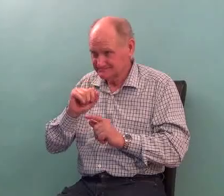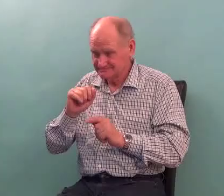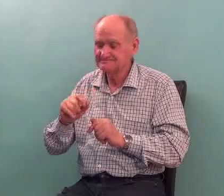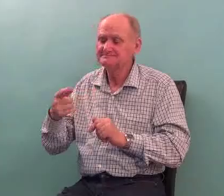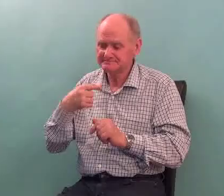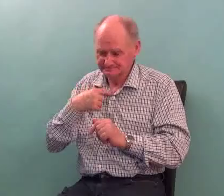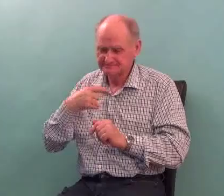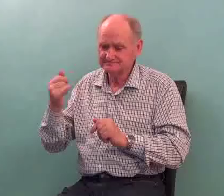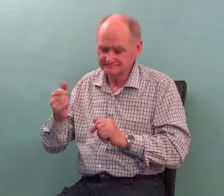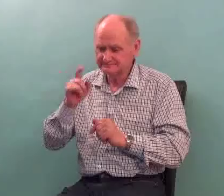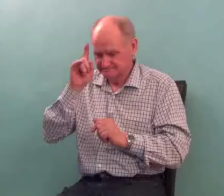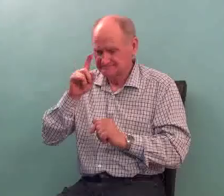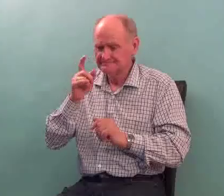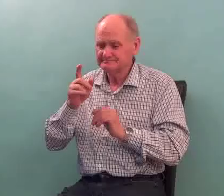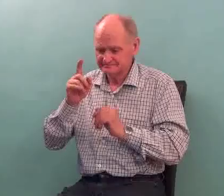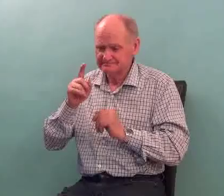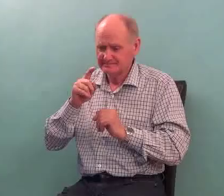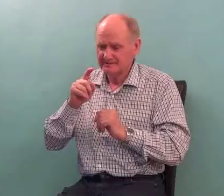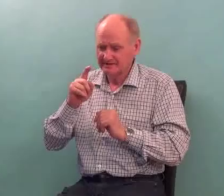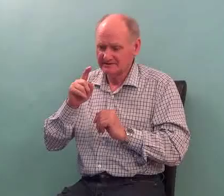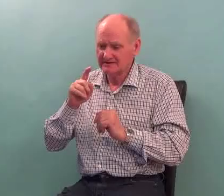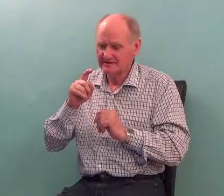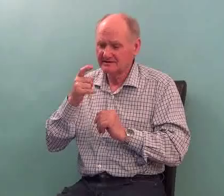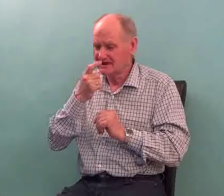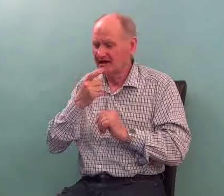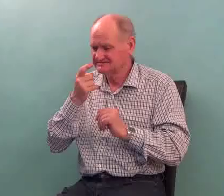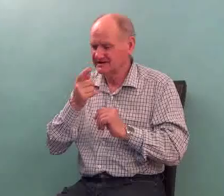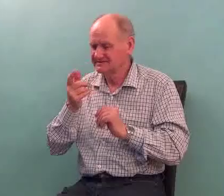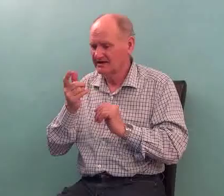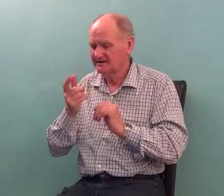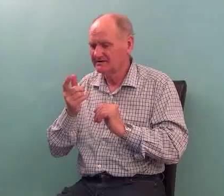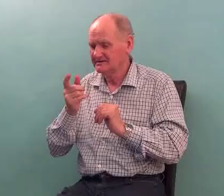Ja zawsze język niemiecki...